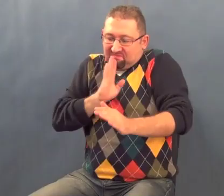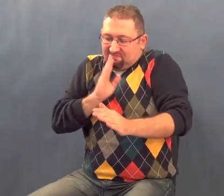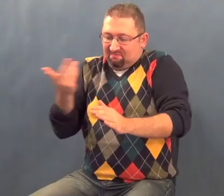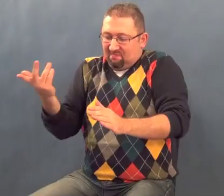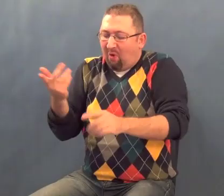Chyba.